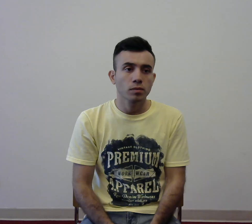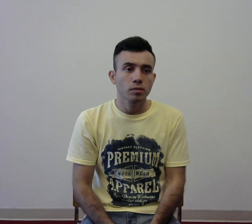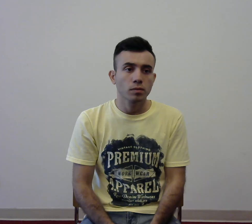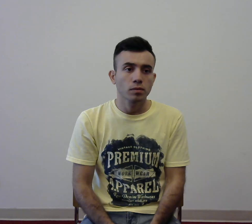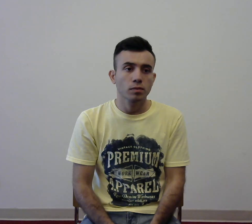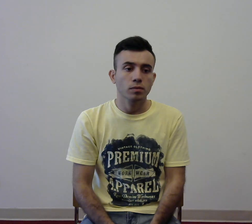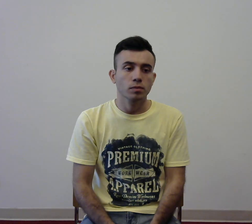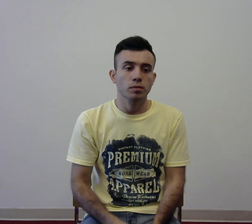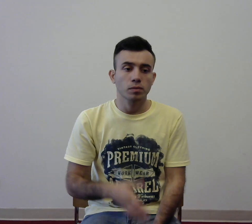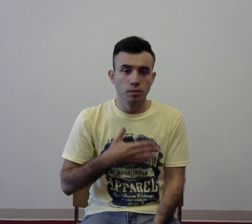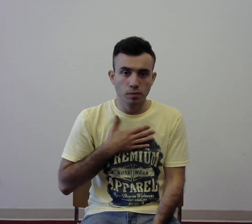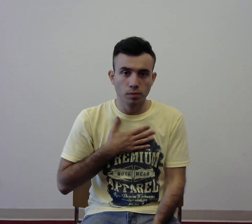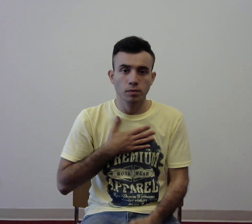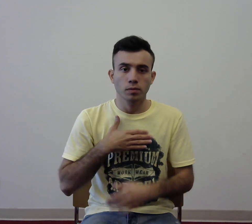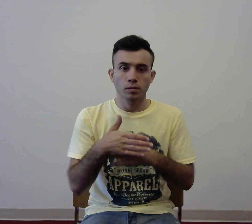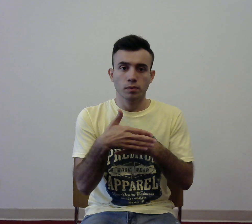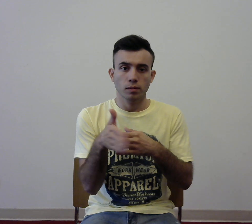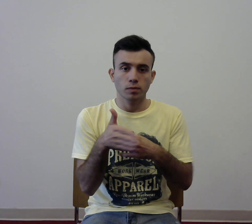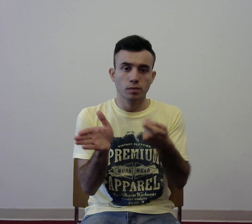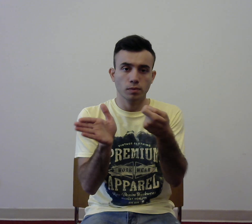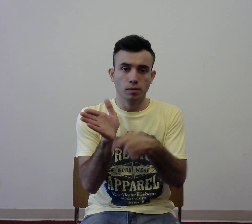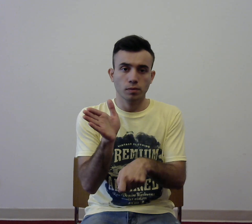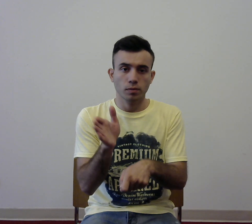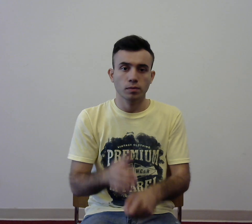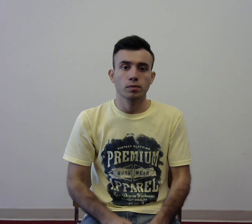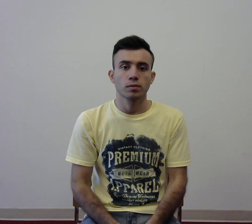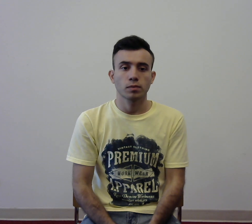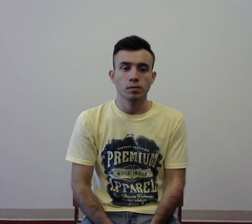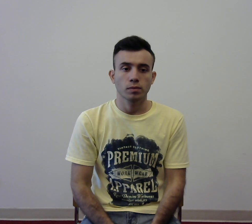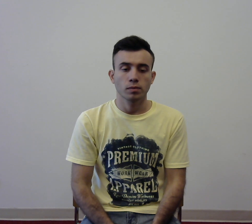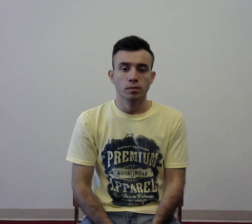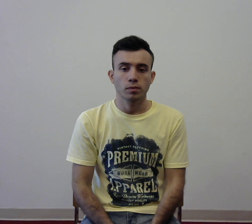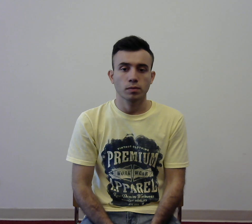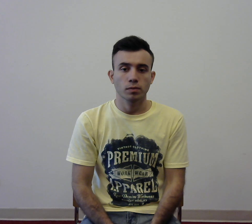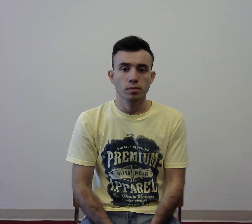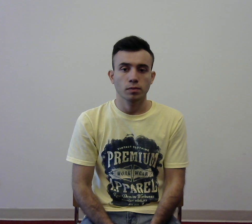Bizim qapımız bağlıdır